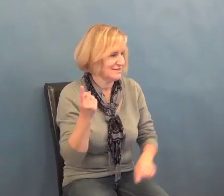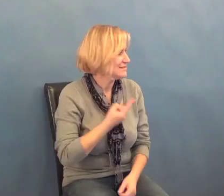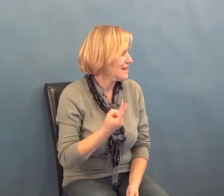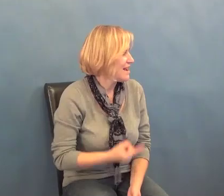Nie wolno.